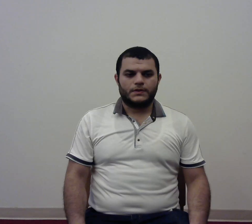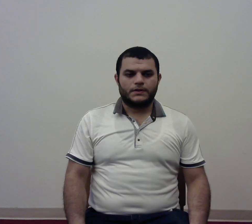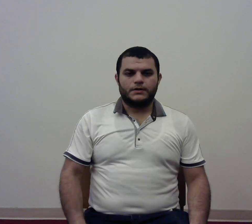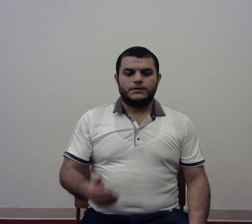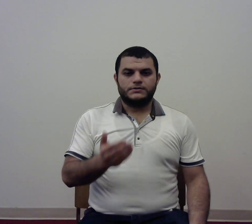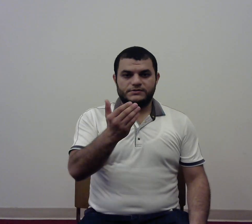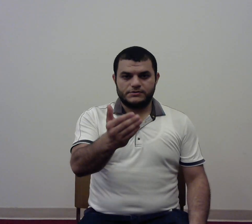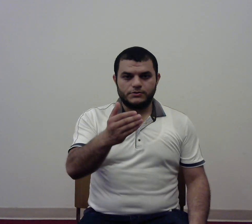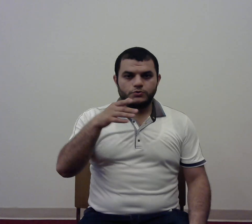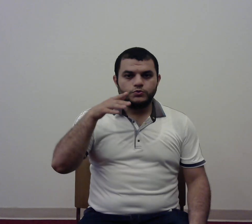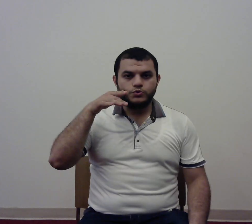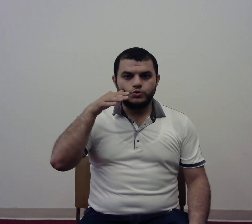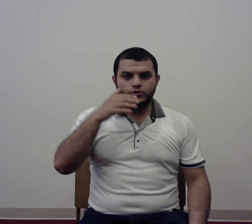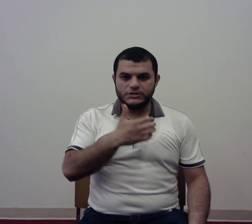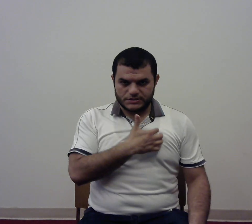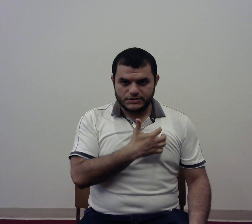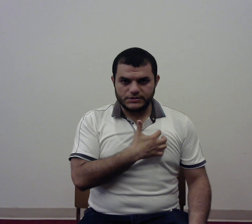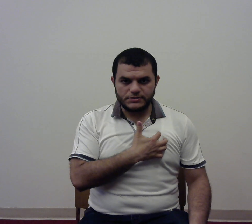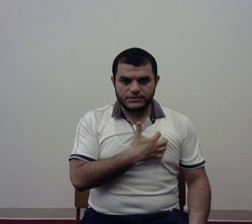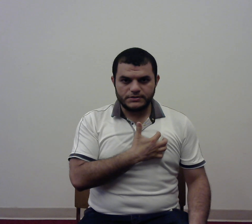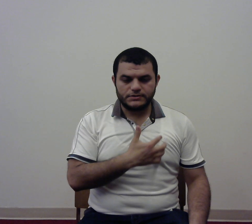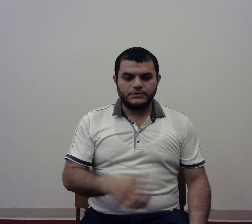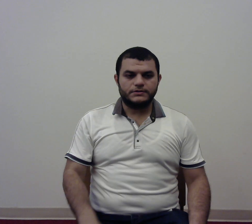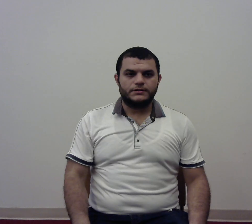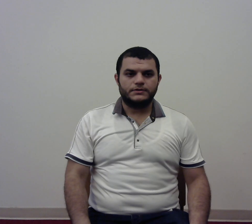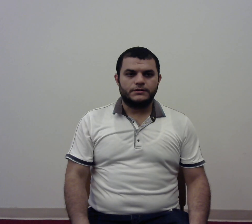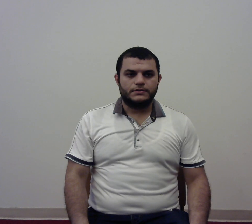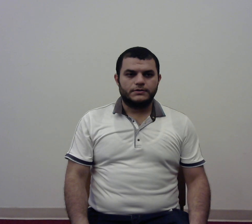Siz su istəyirsiniz?